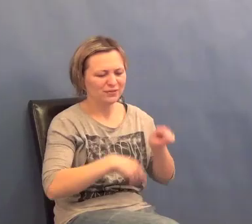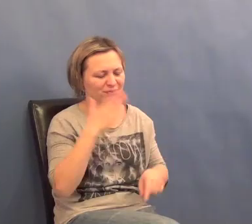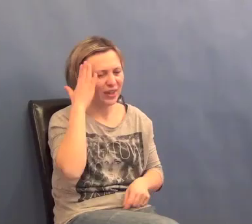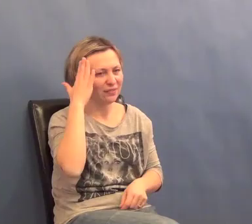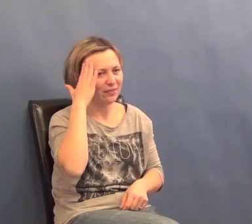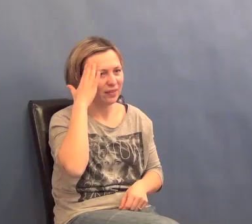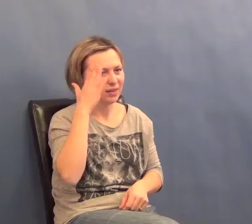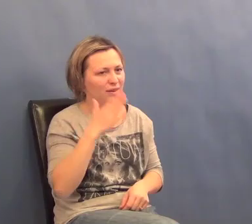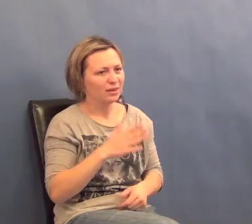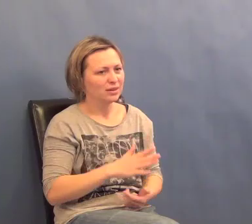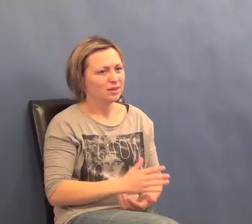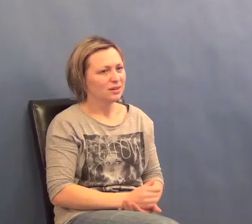Wiem, wiem.